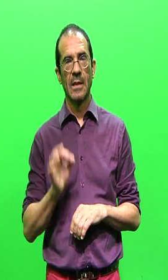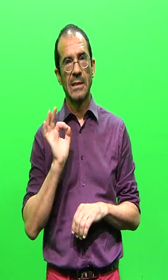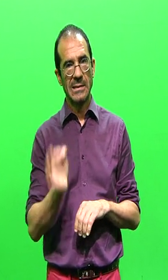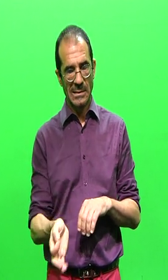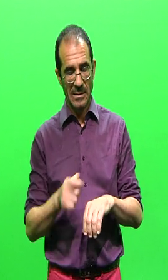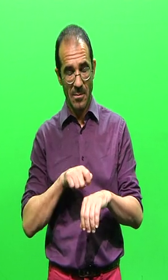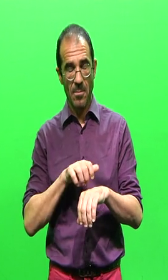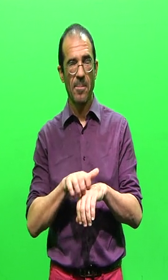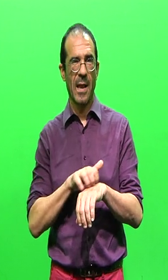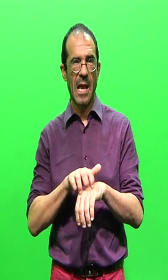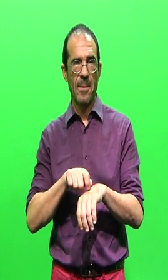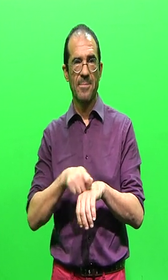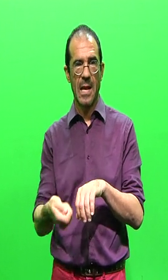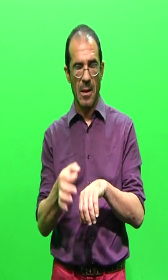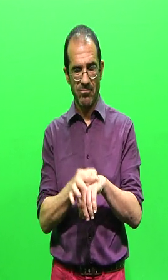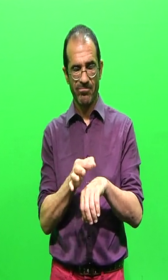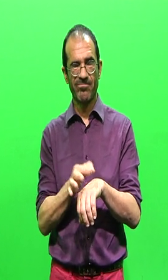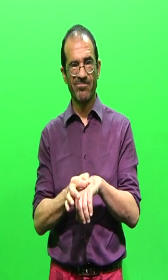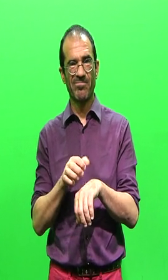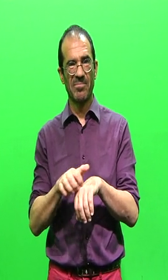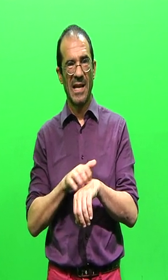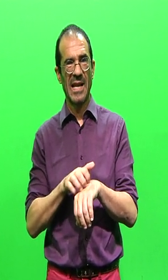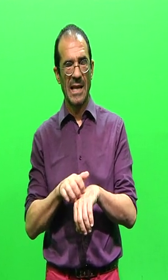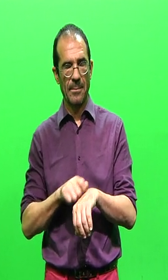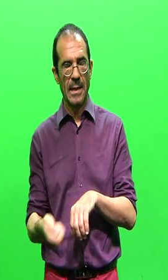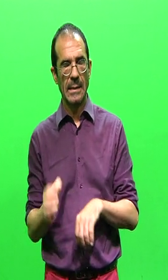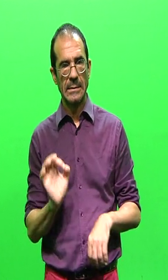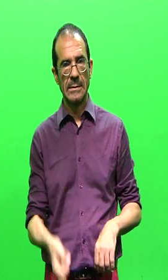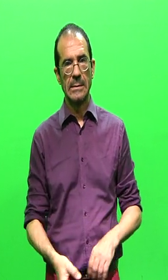Sí, em pica la pell i tinc taques que em piquen, sí.